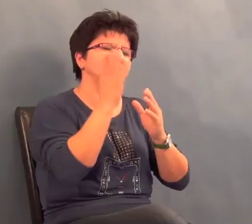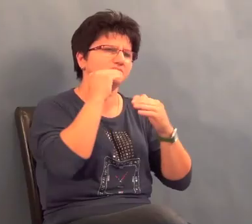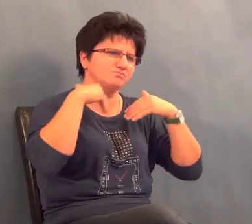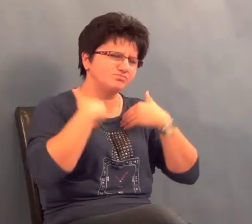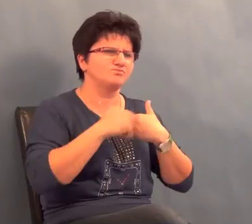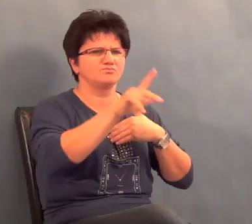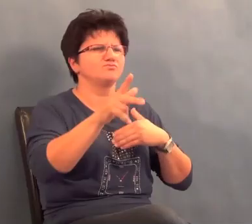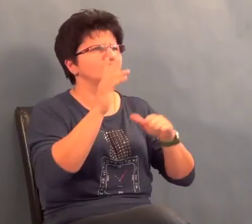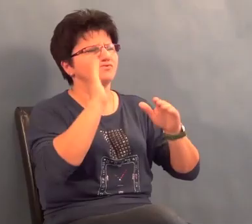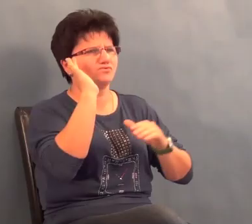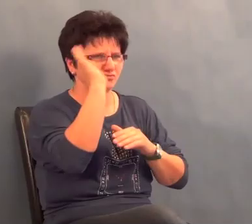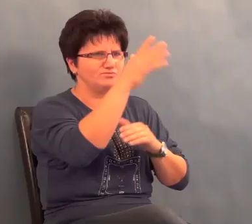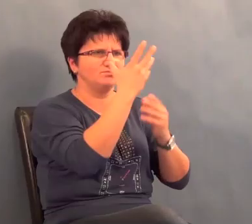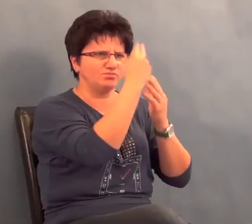Oni odpowiadają: "Idź, jest ok".